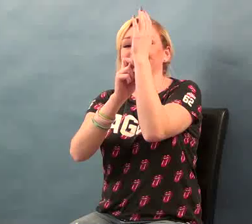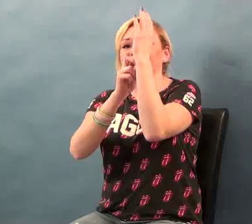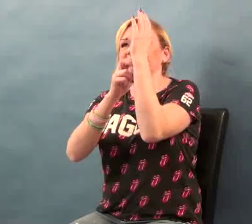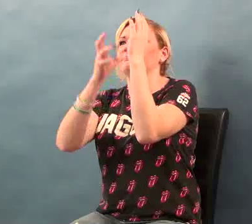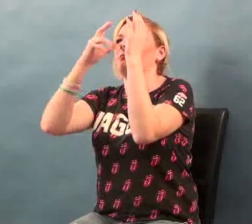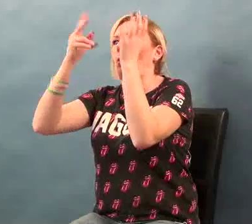Pies powąchał gniazdo os.